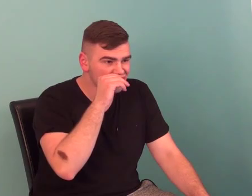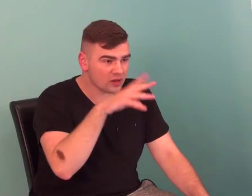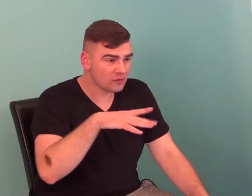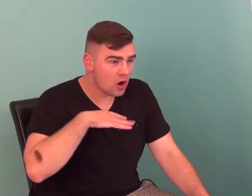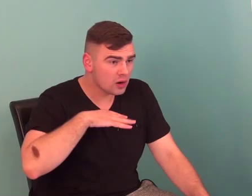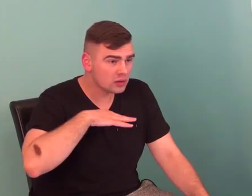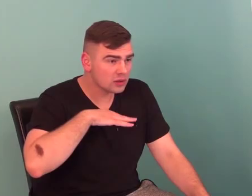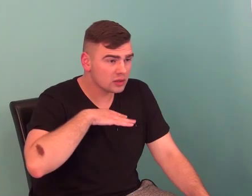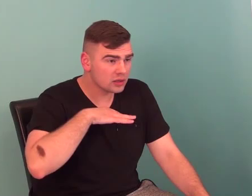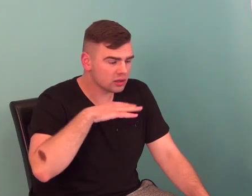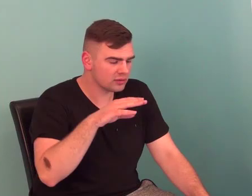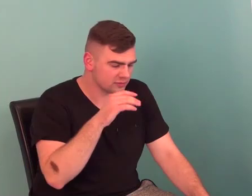Masz wolne?